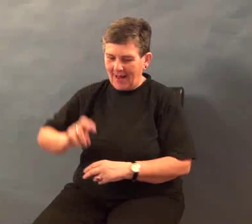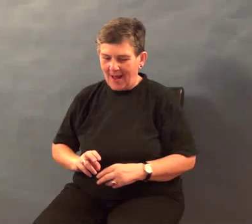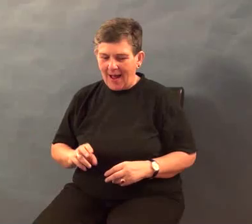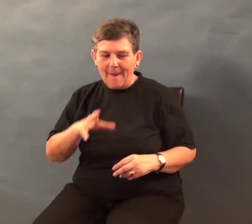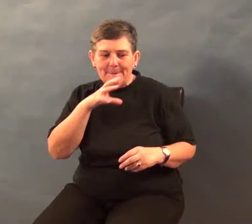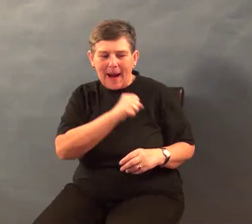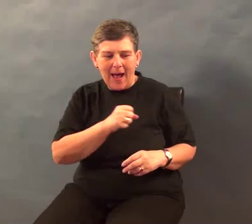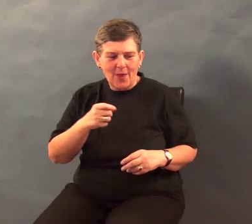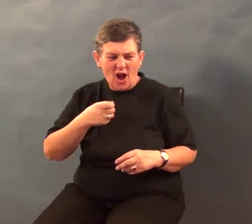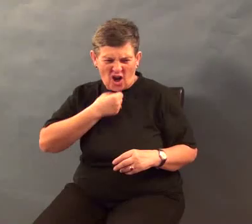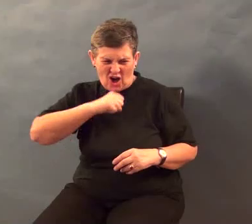Na dole pojawia się pan z kozą.